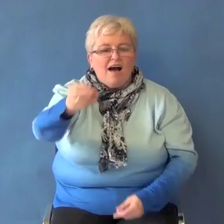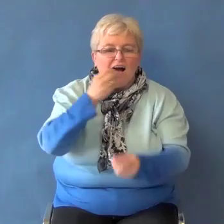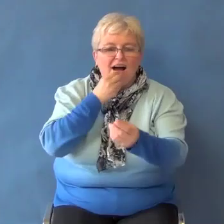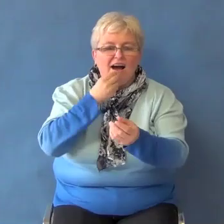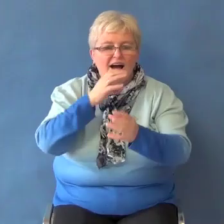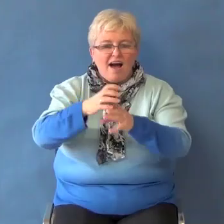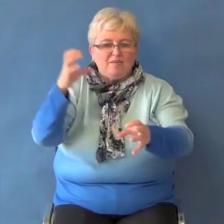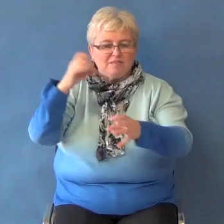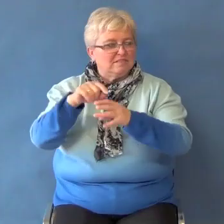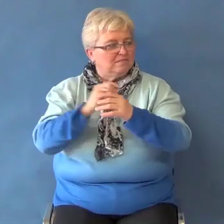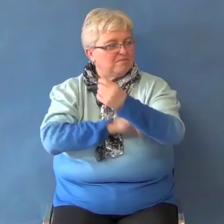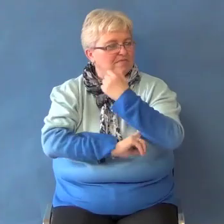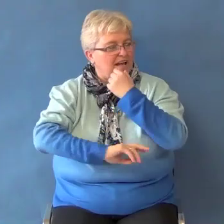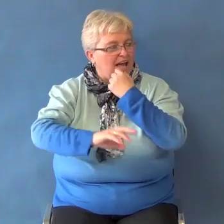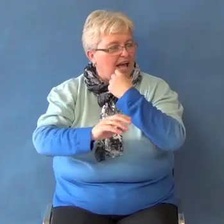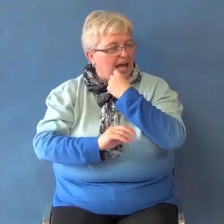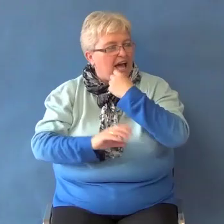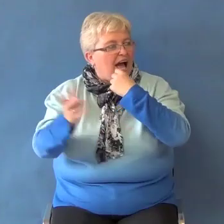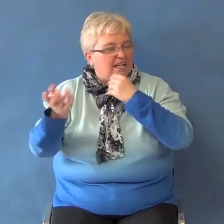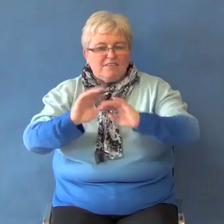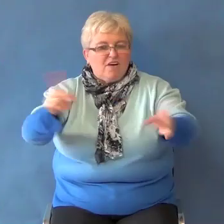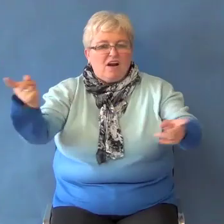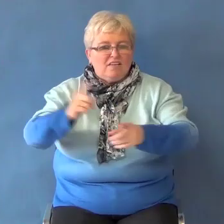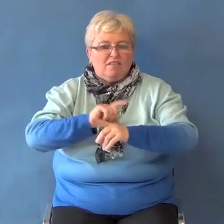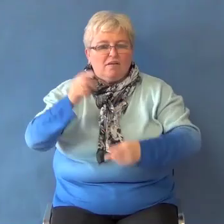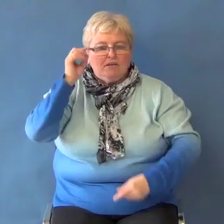Jeść w autobusie... nie wolno, nie wolno.